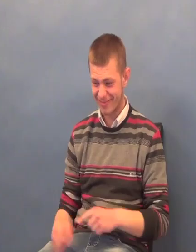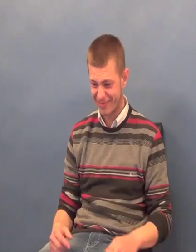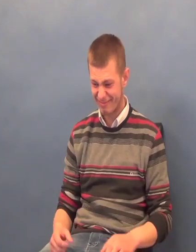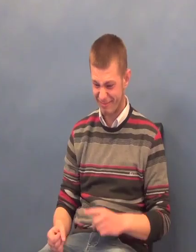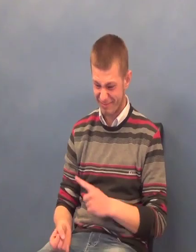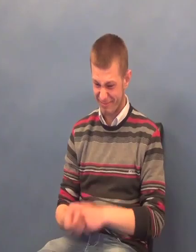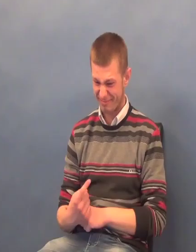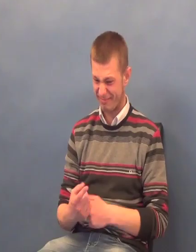Dziwne.